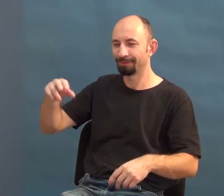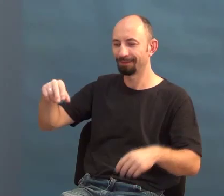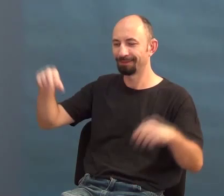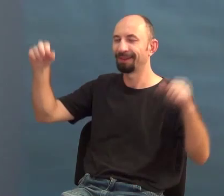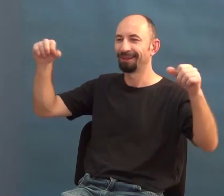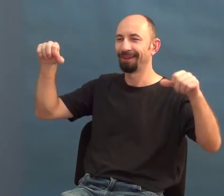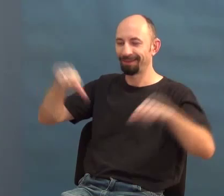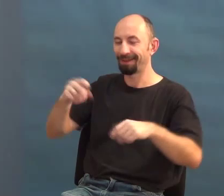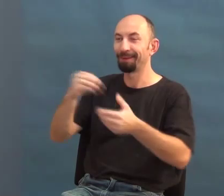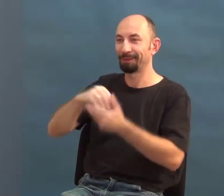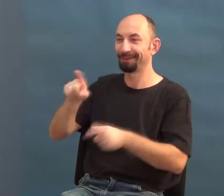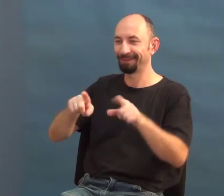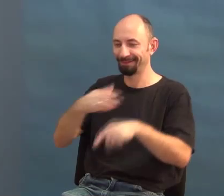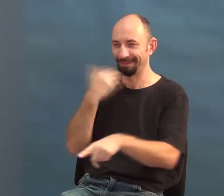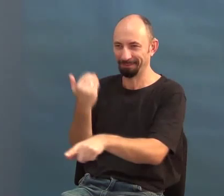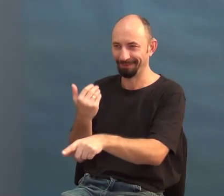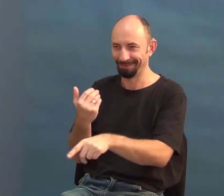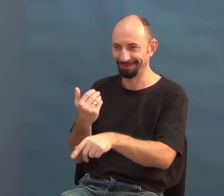W restauracji nie ma takiego znaku.